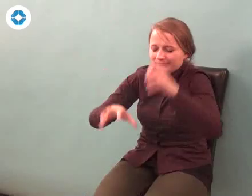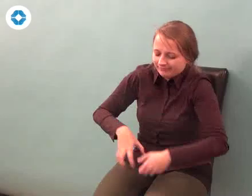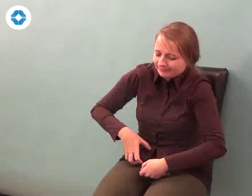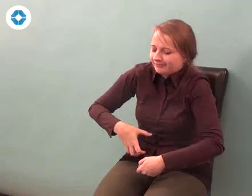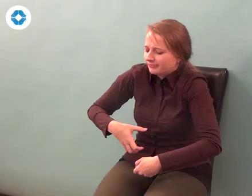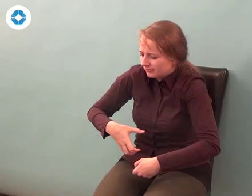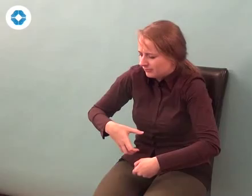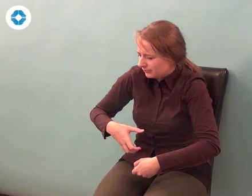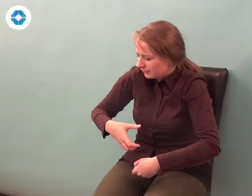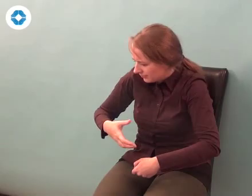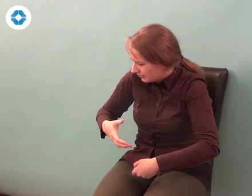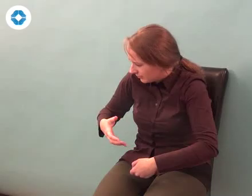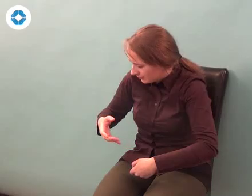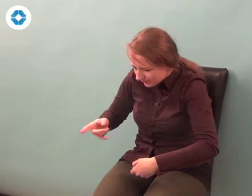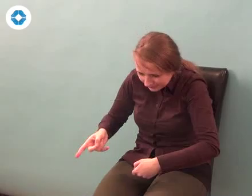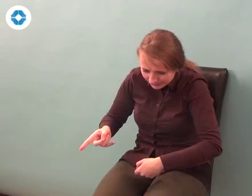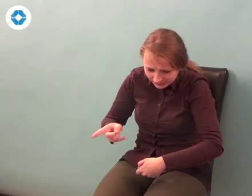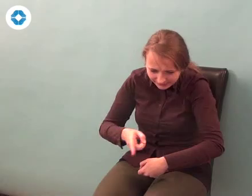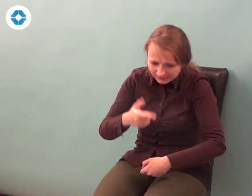Chce wsypać gruszki do kosza i liczy ile jest koszy.